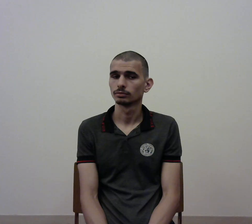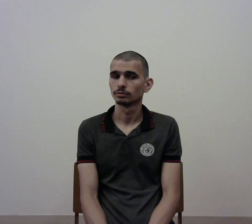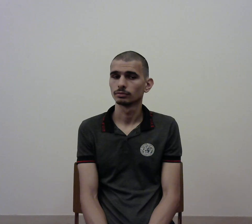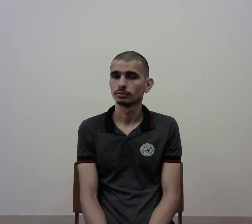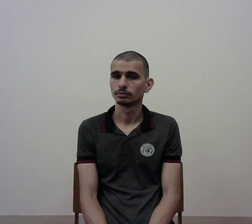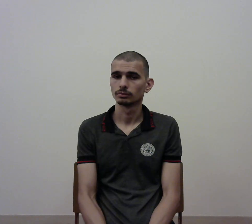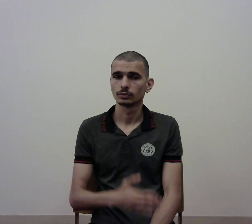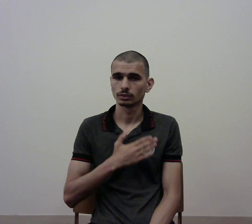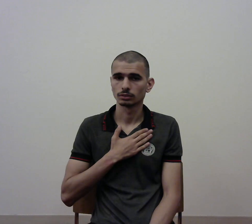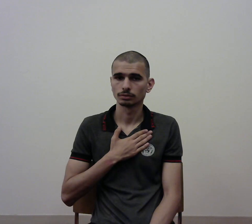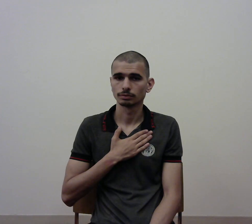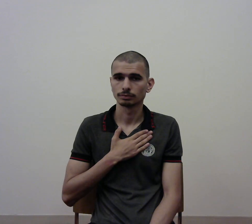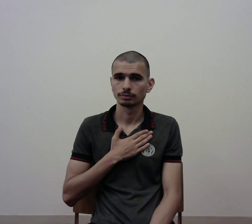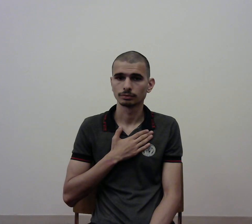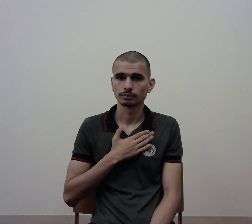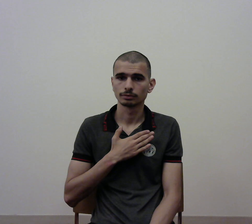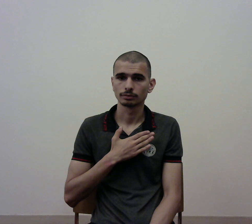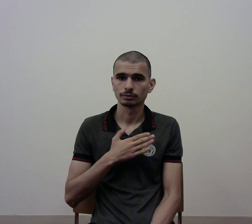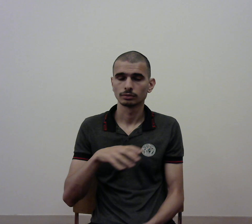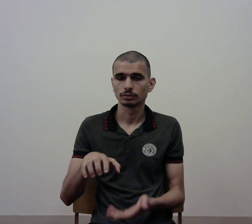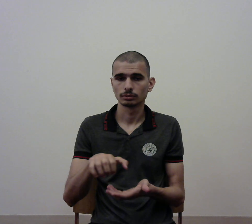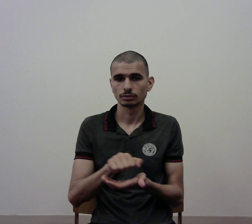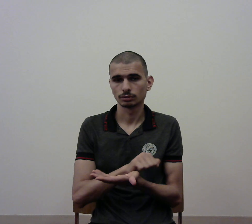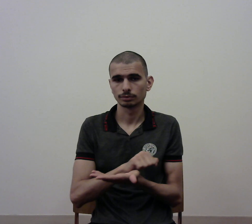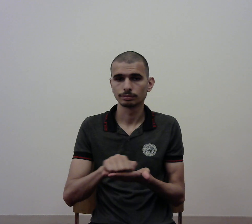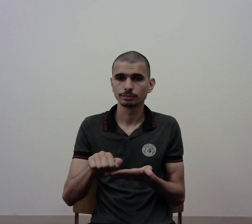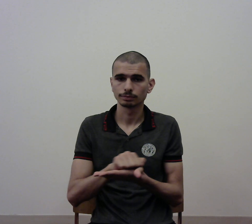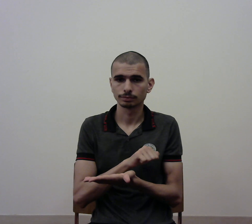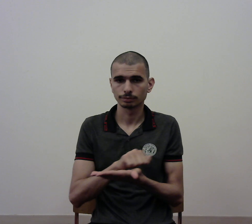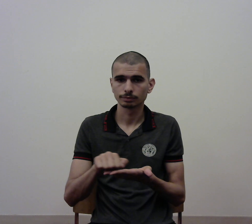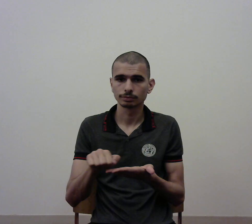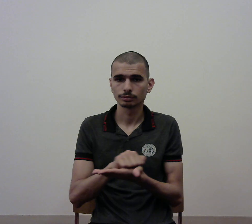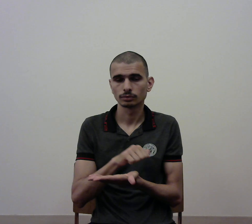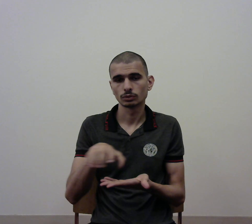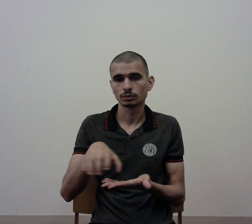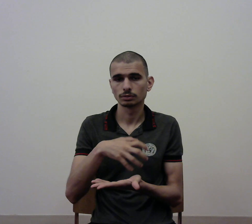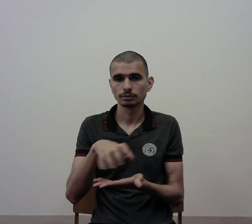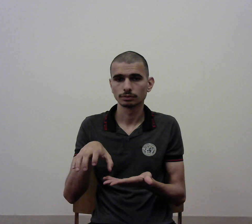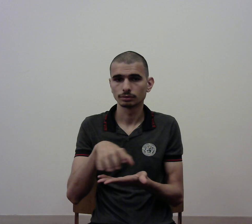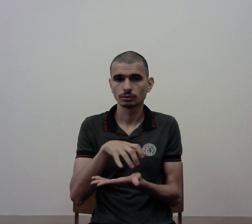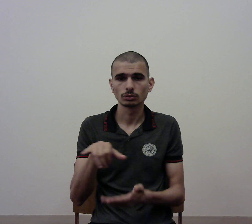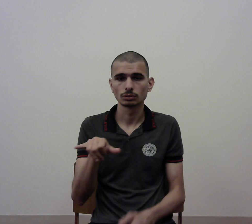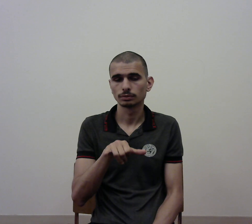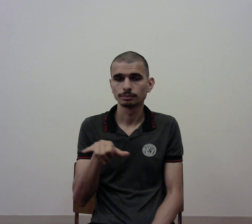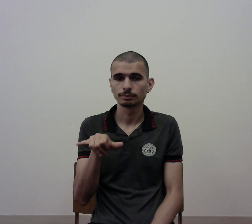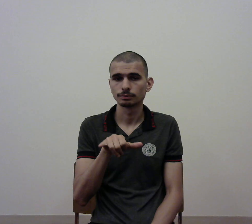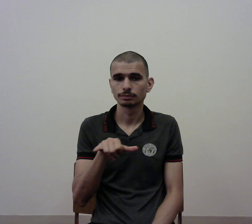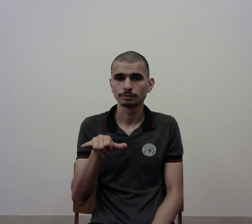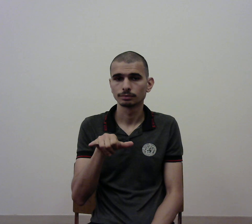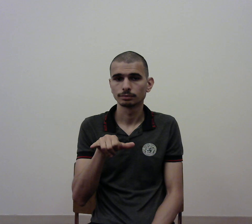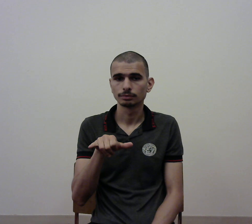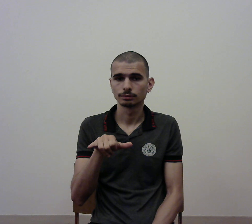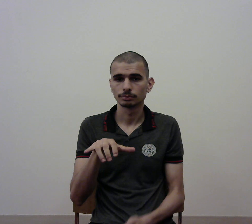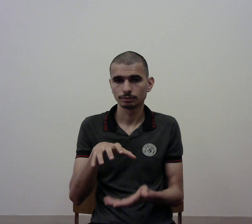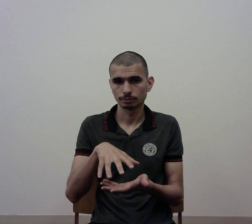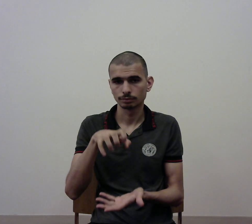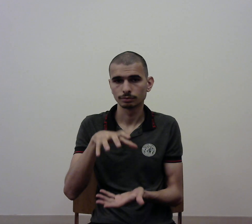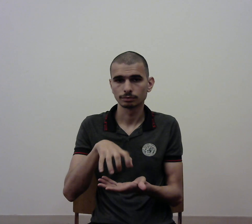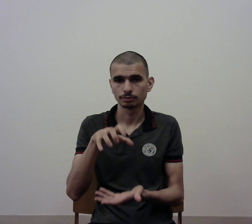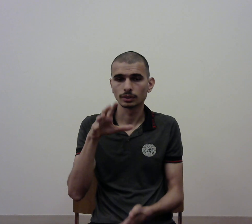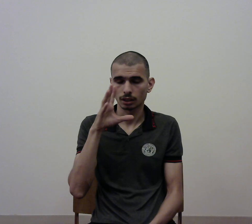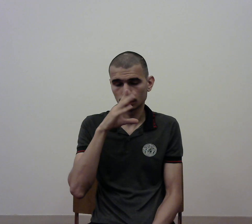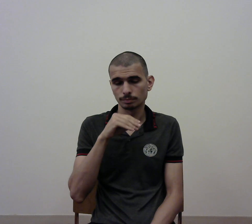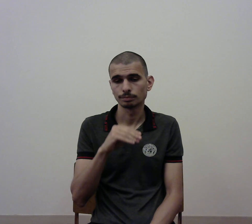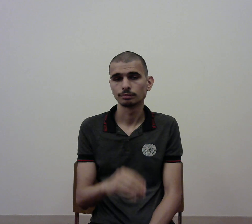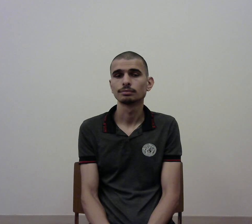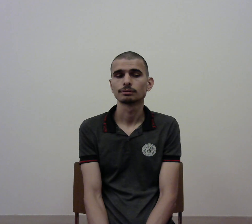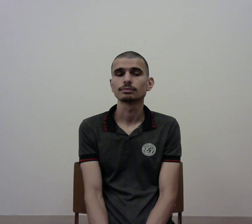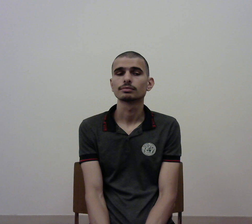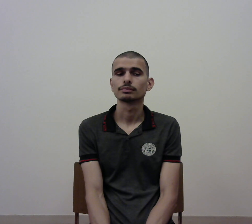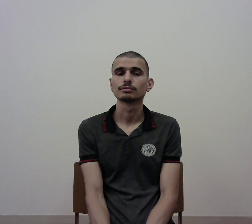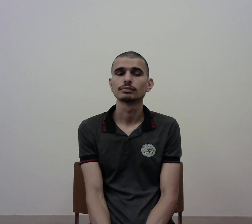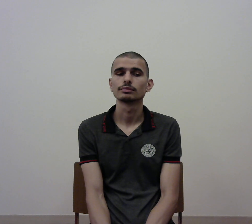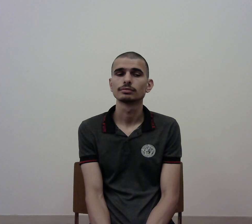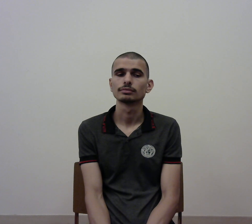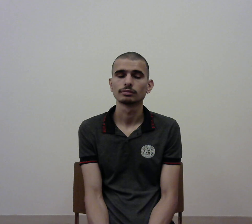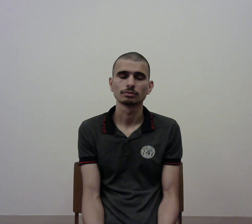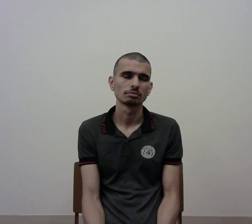Mən sənədlərin surətini harada çıxara bilərəm?